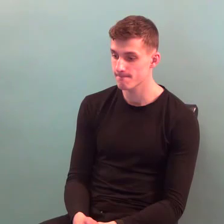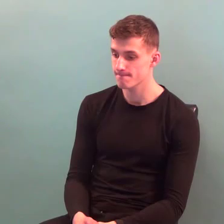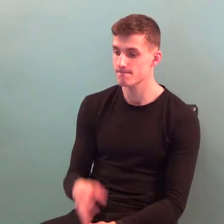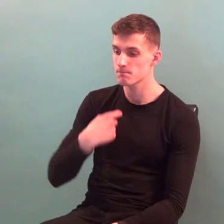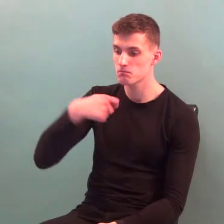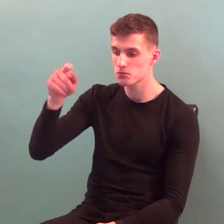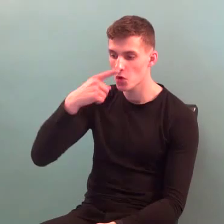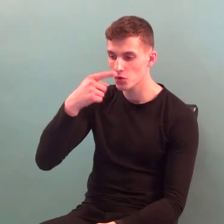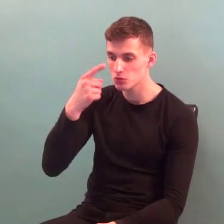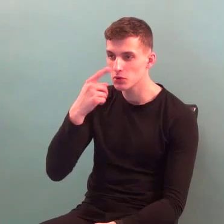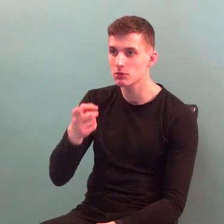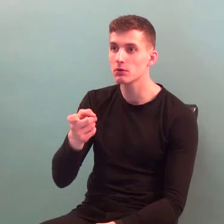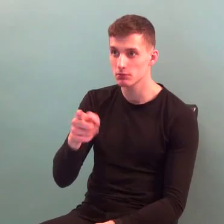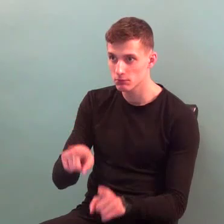Ja wyjeżdżam do Olsztyna. Ty też?